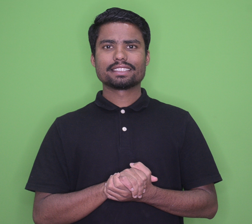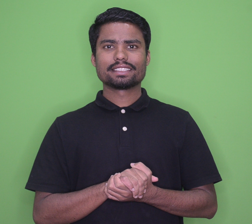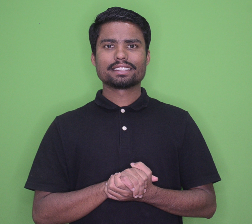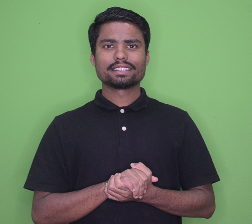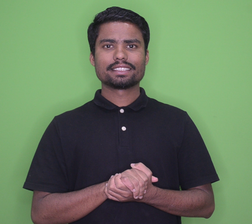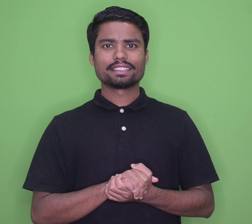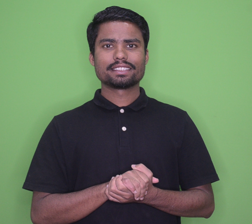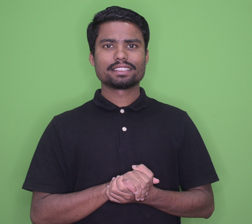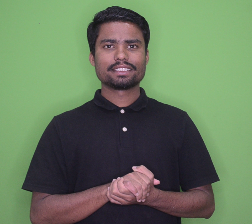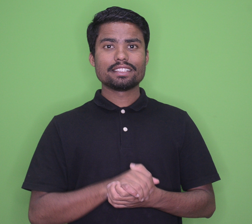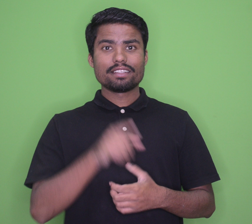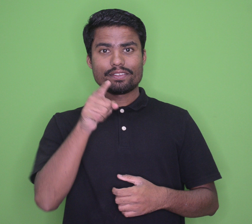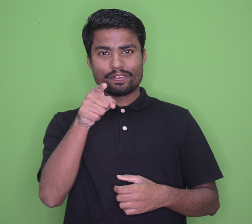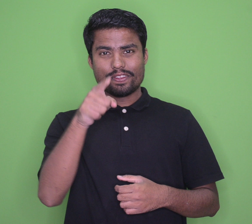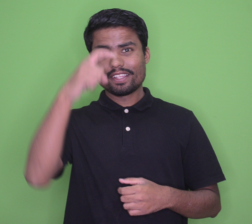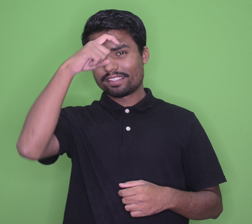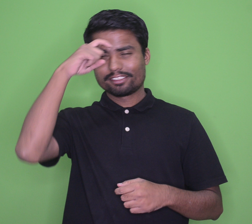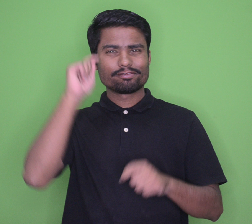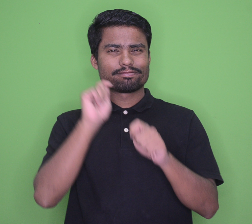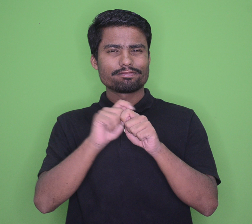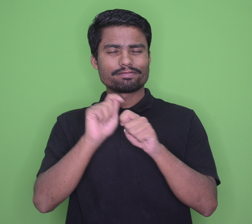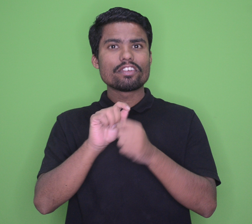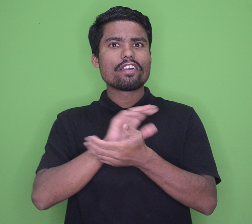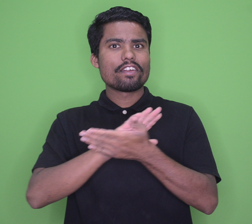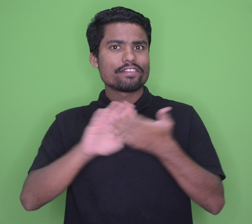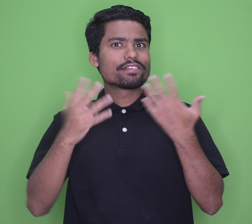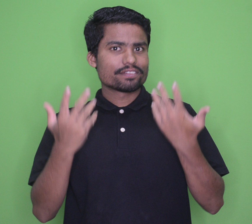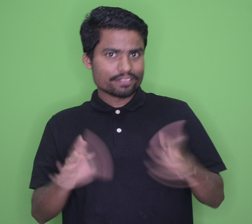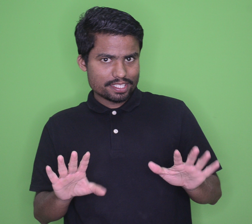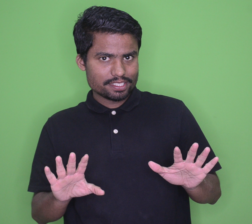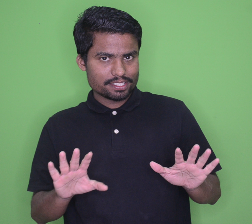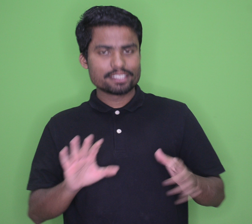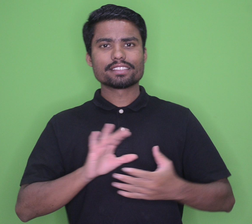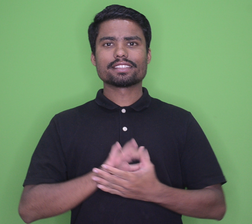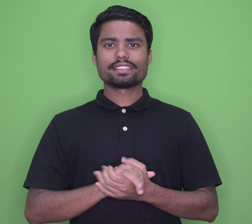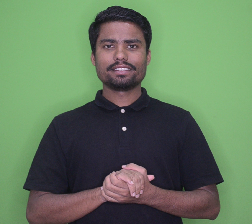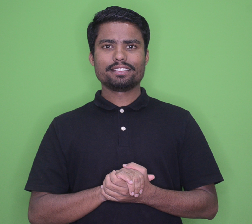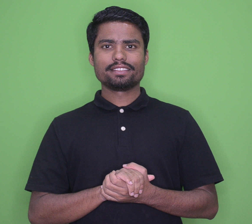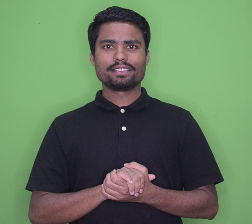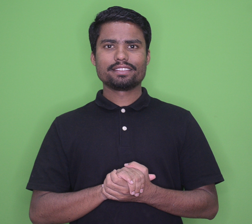finish your work